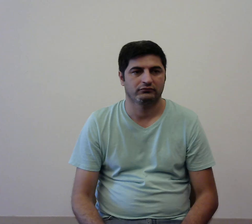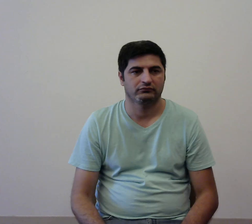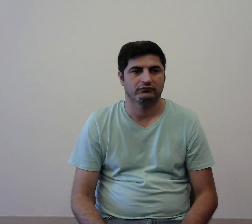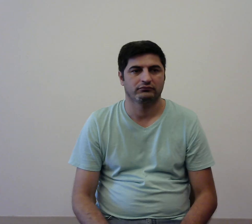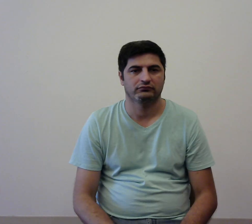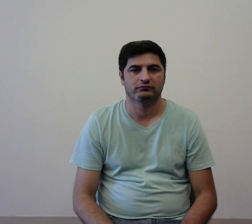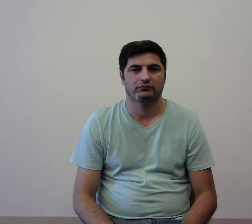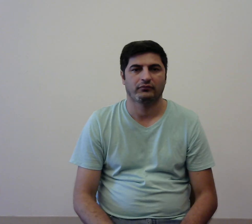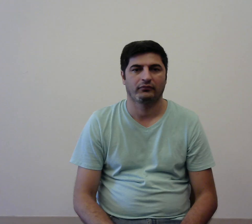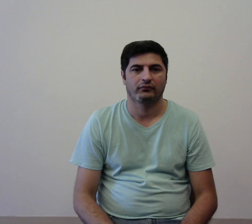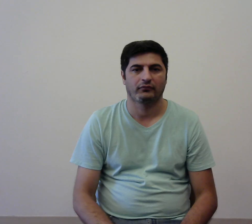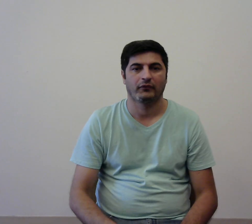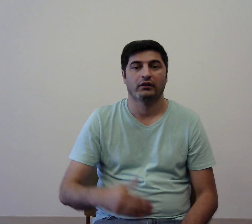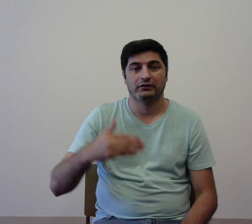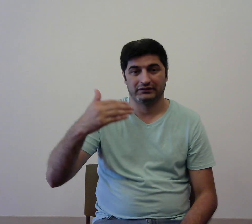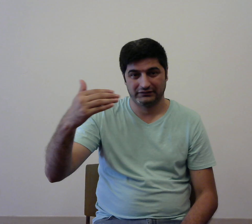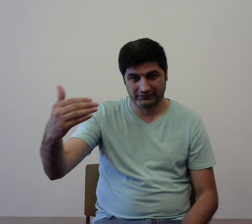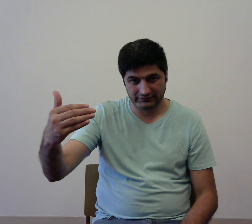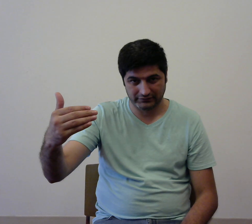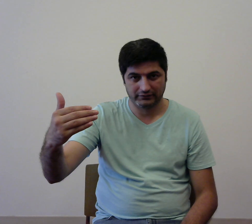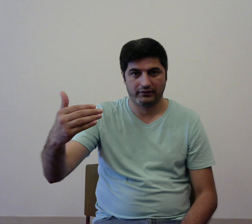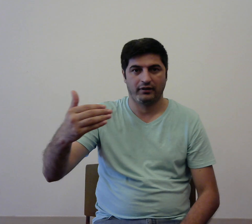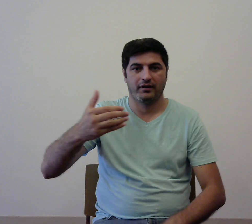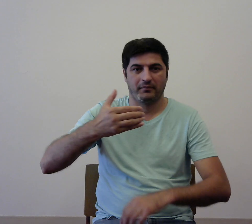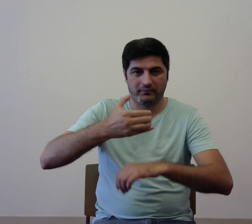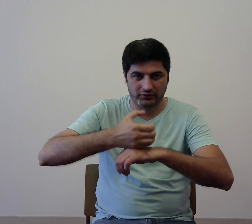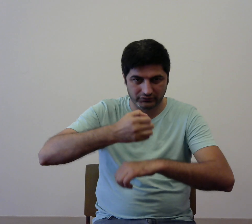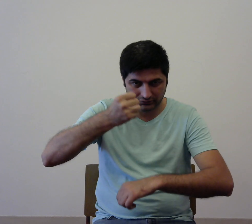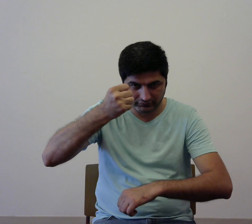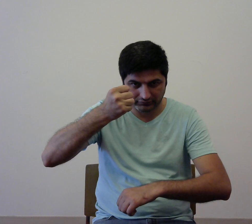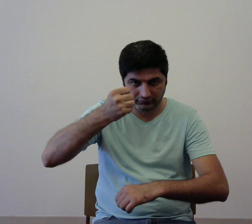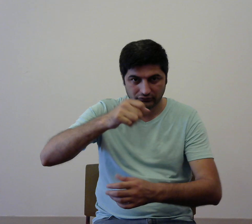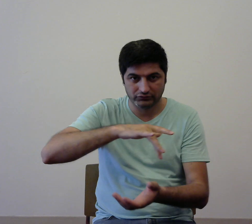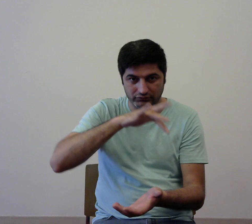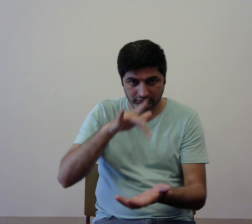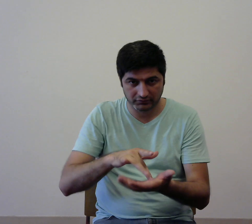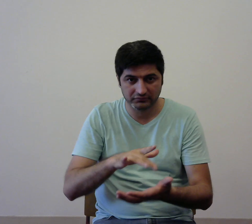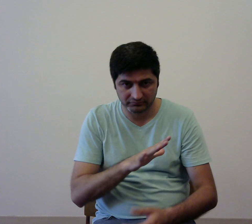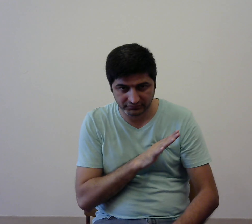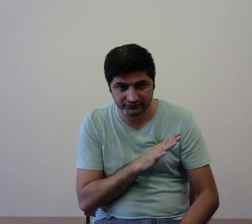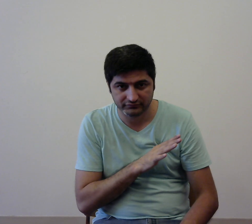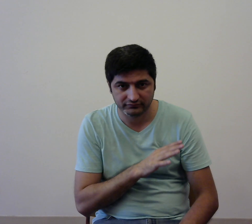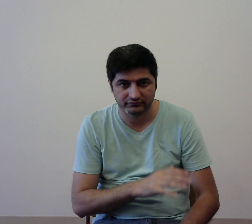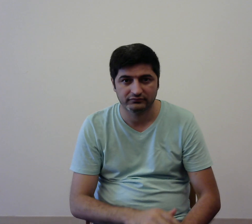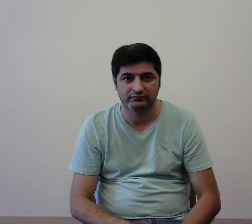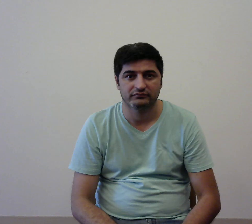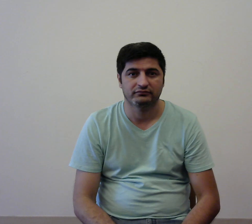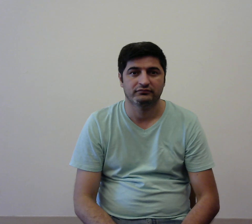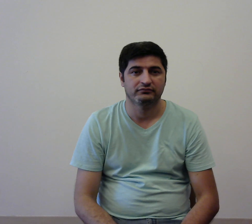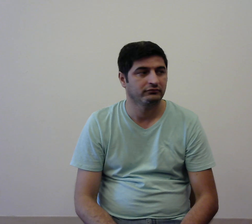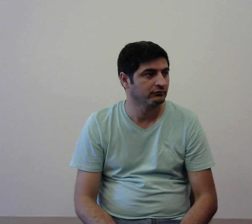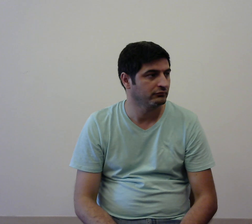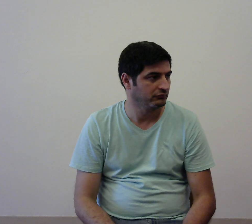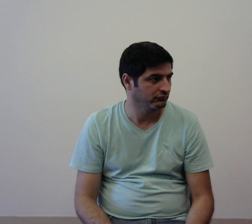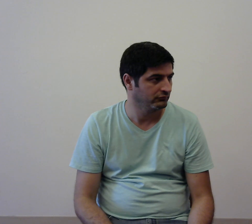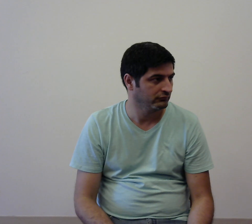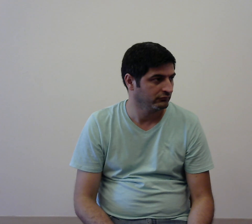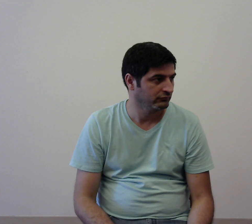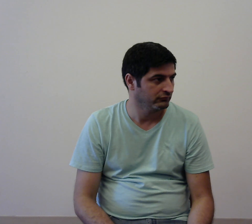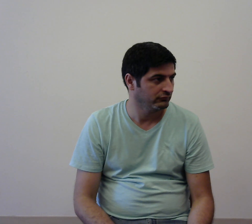Siz İçərişəhərdə olmusuz?